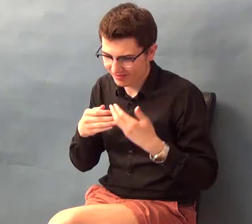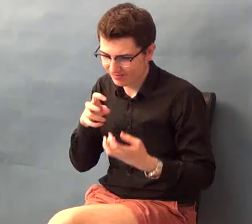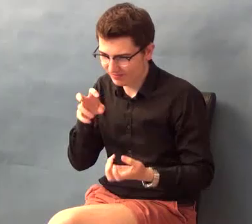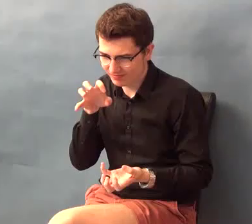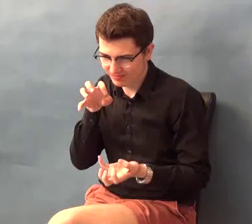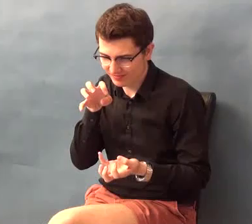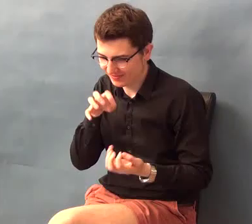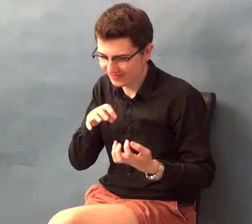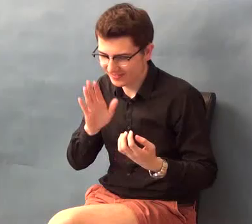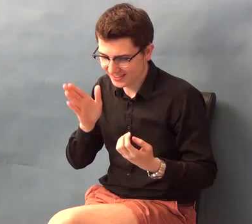Ryba otwiera pyszczek.